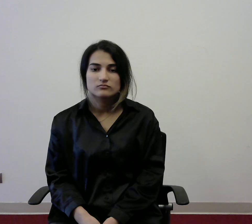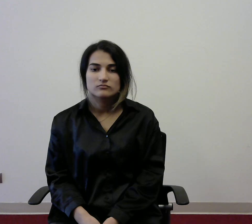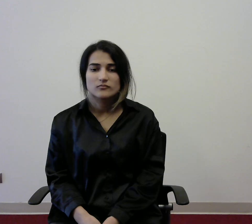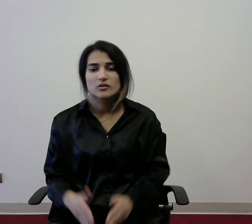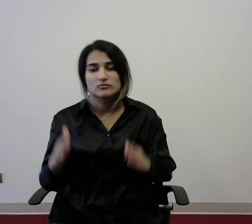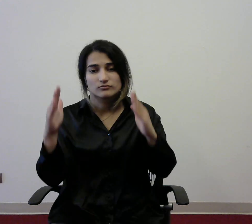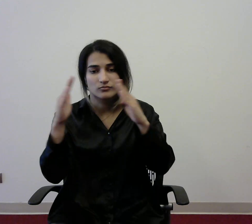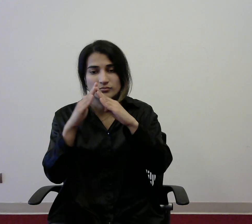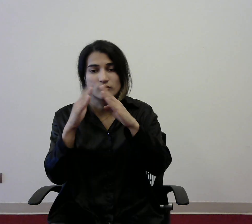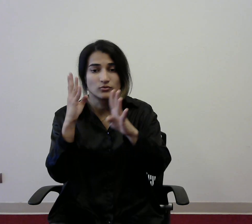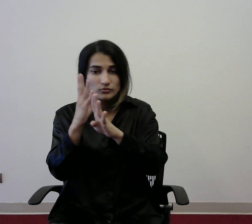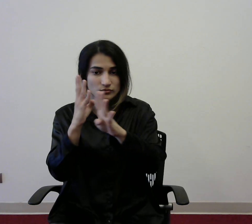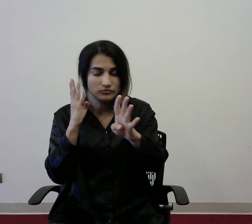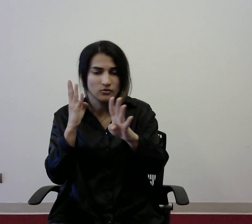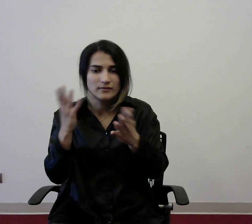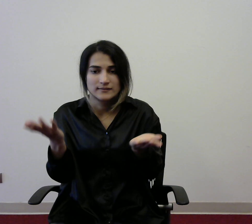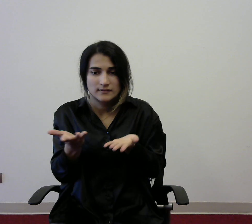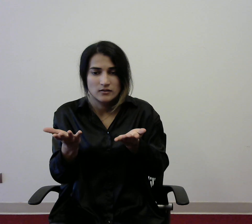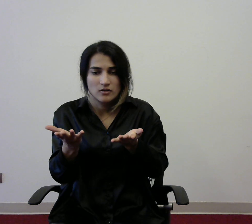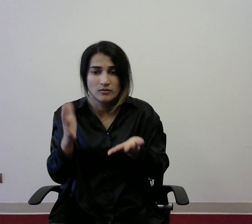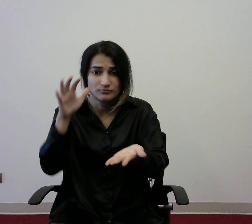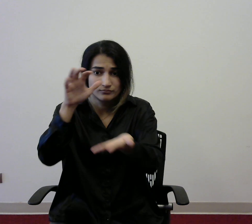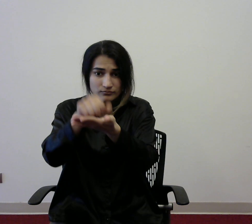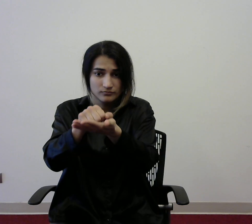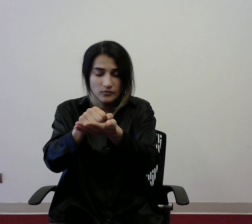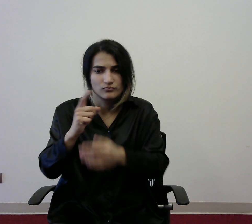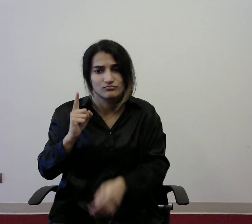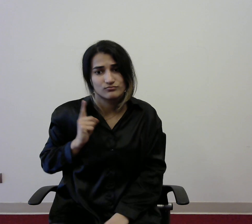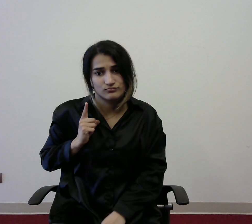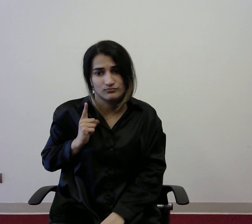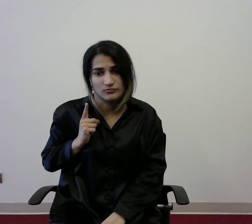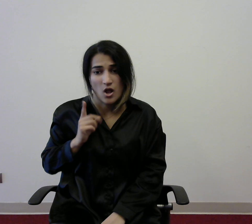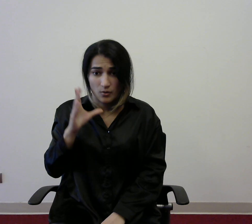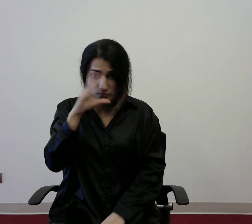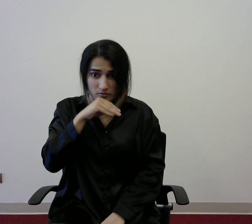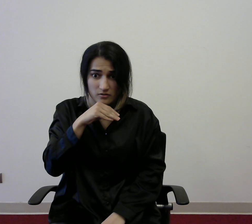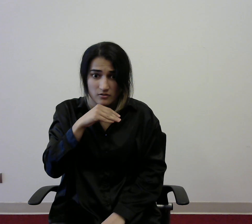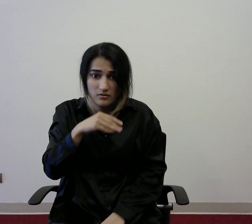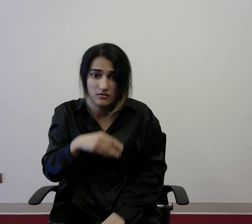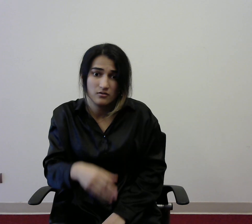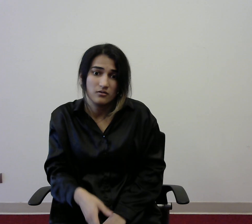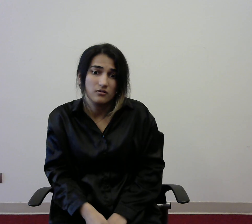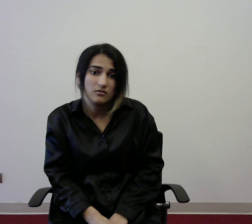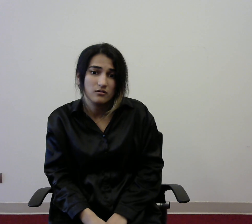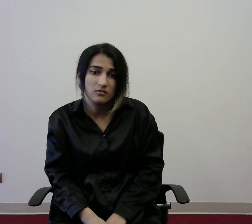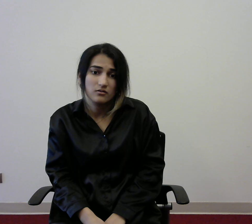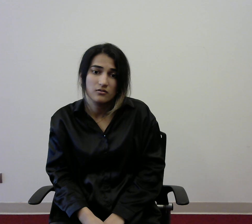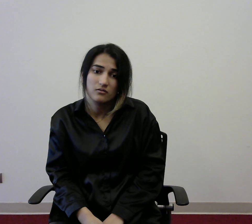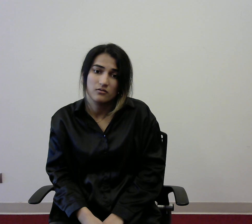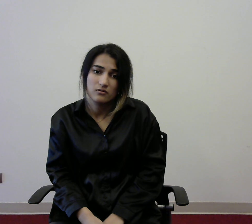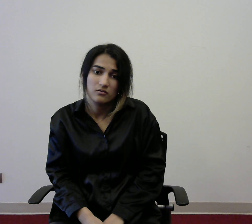Ev növbəsinə necə növbə tuta bilərəm?